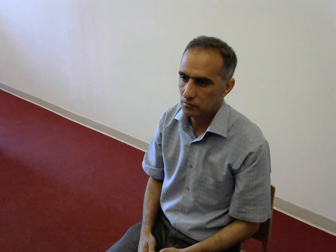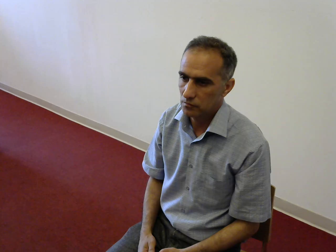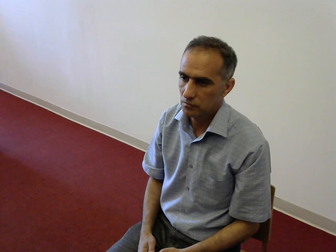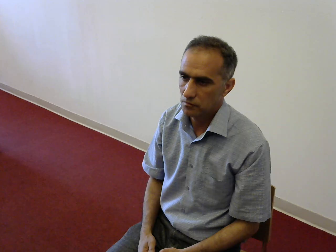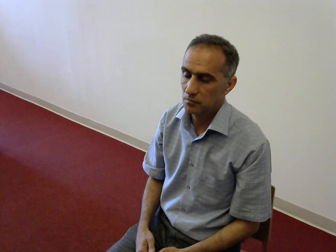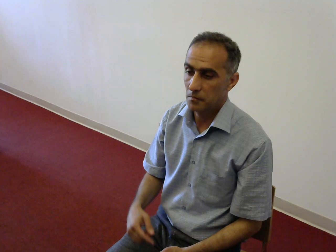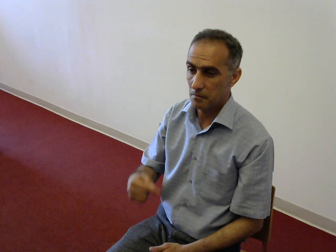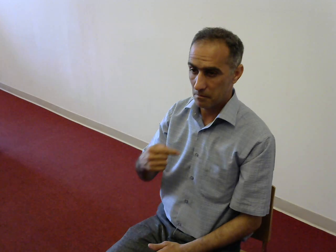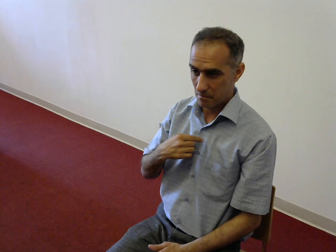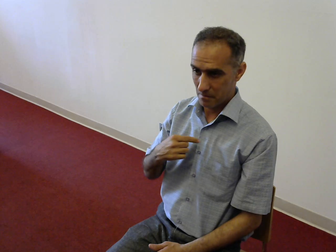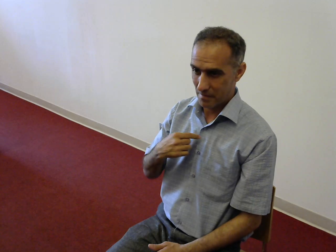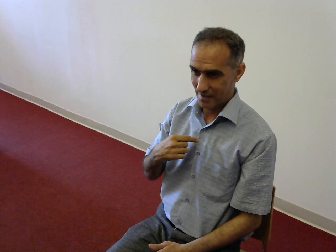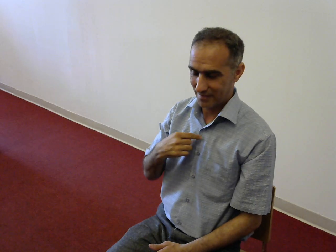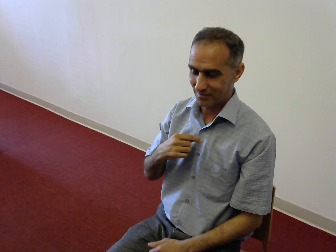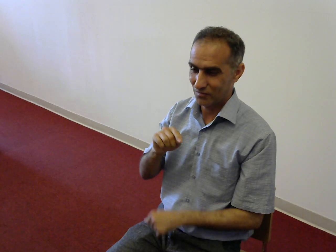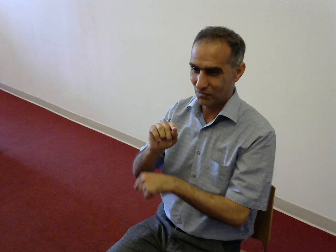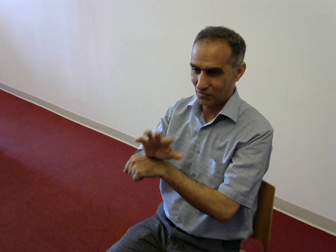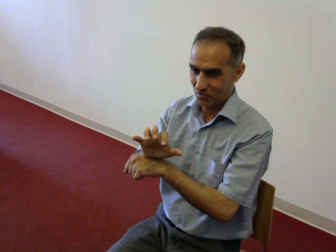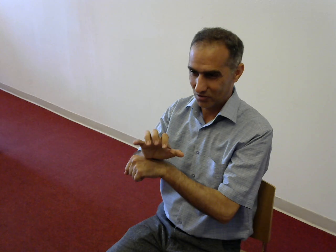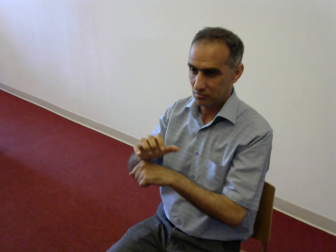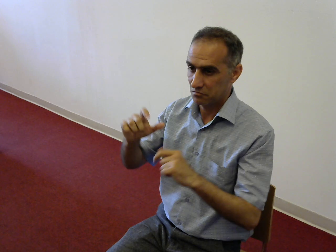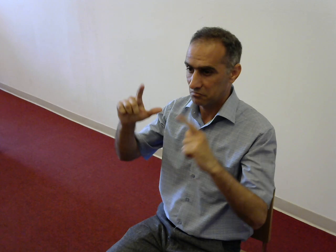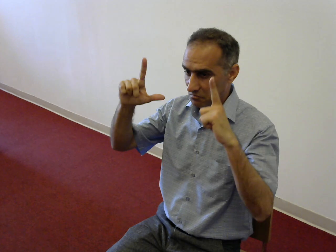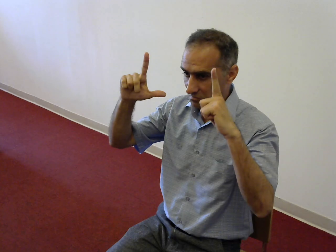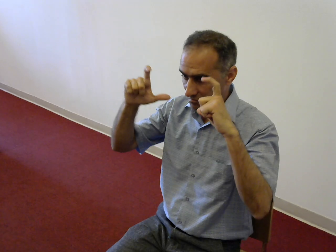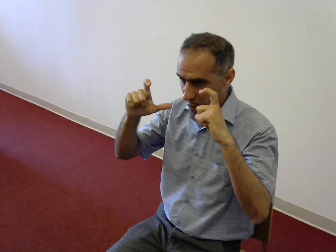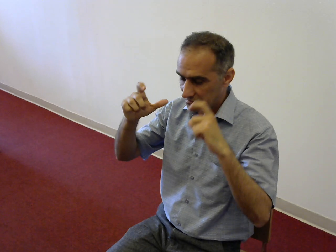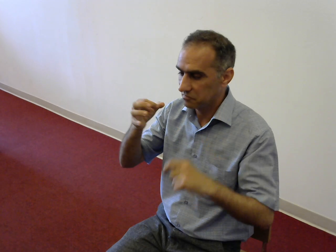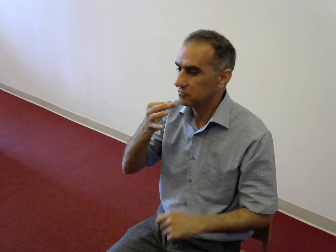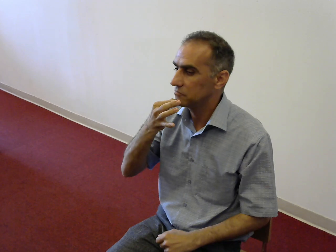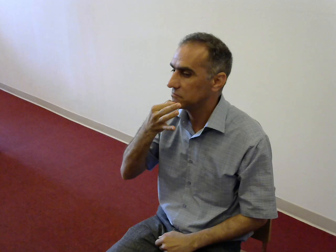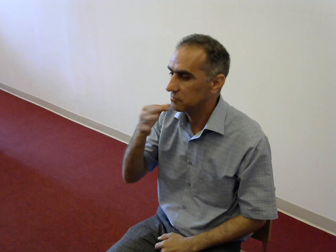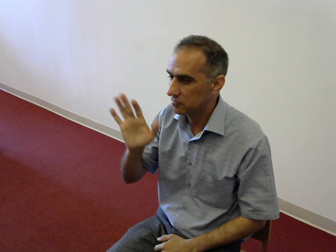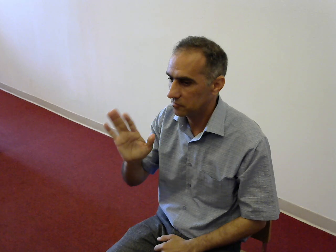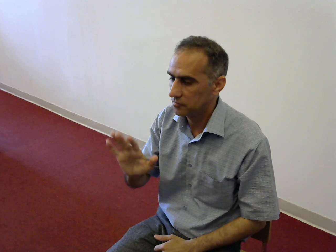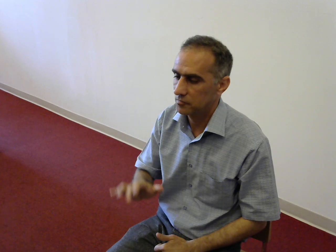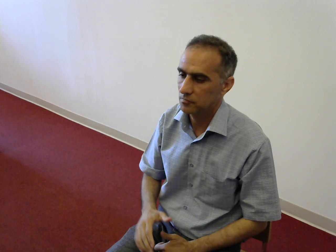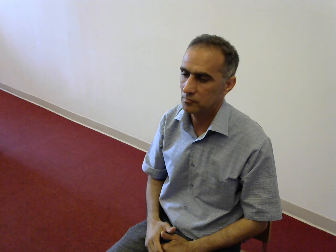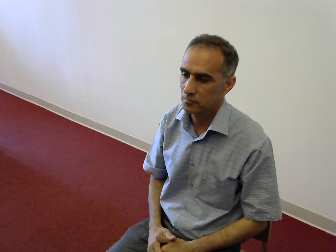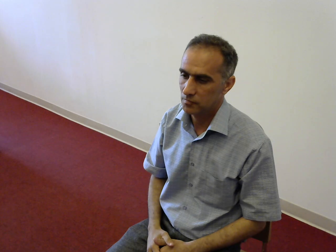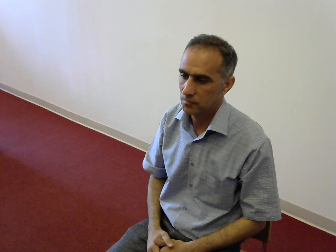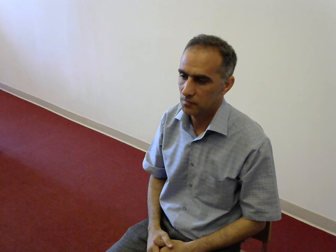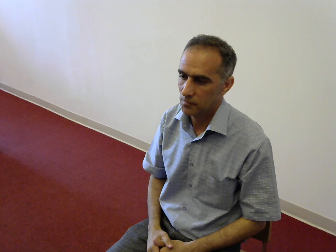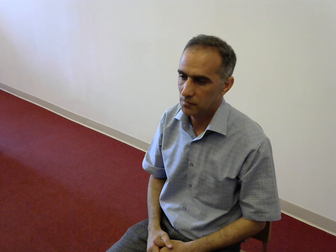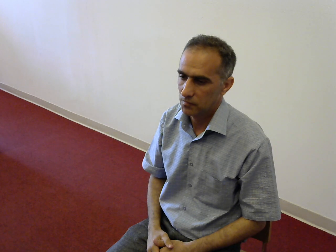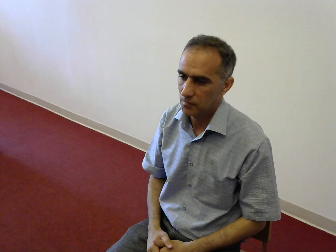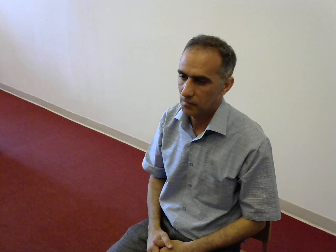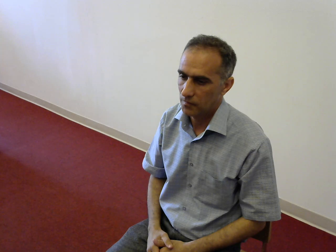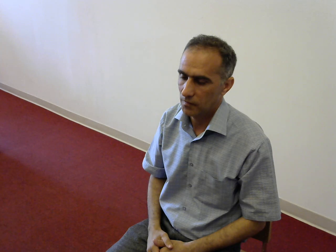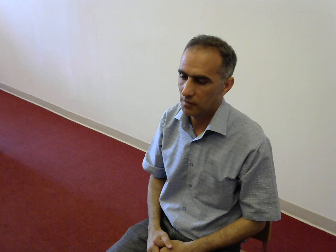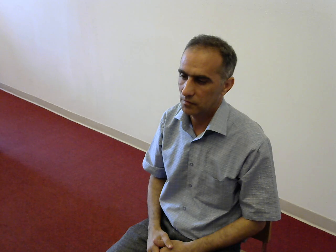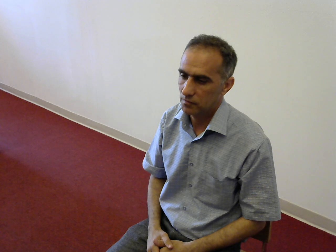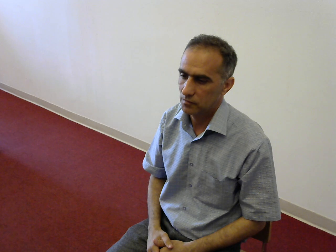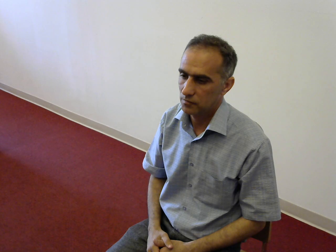Mənim şəkil çəkdirməkdən xoşum gəlir